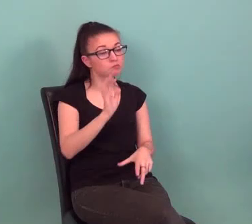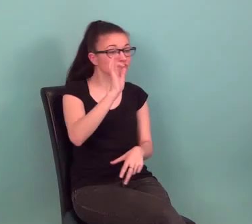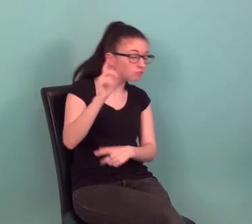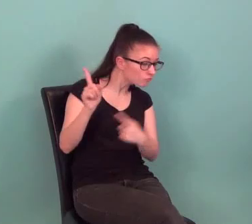Idą razem.